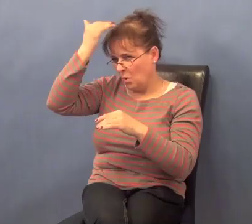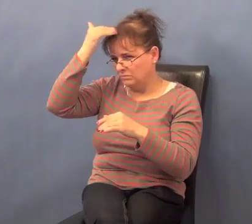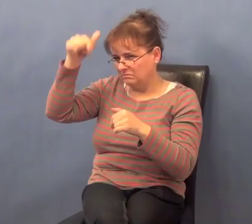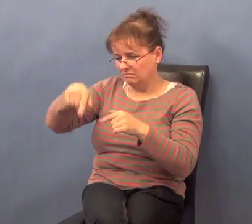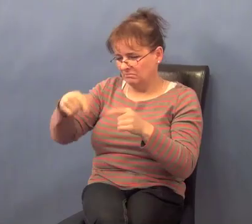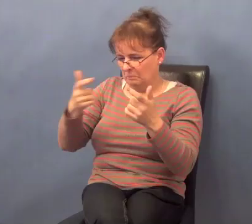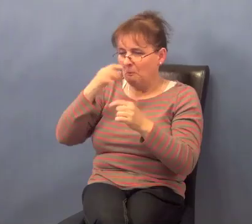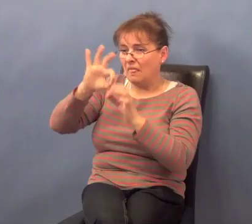Może to mózg.